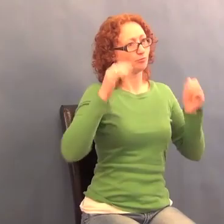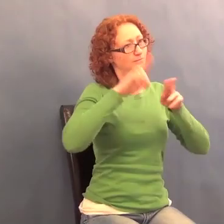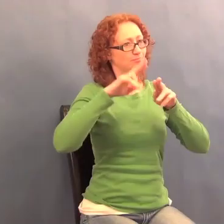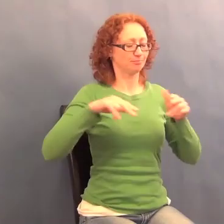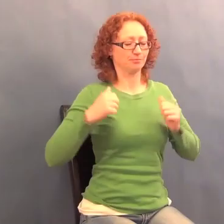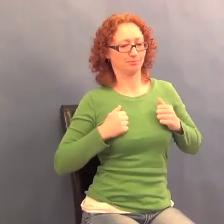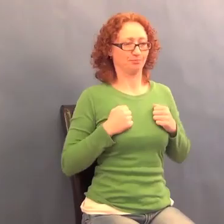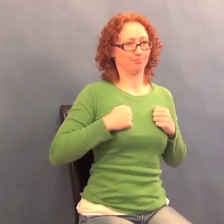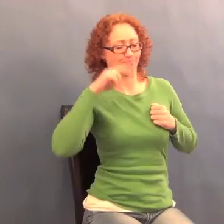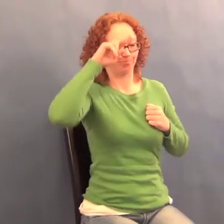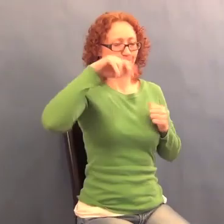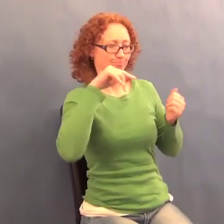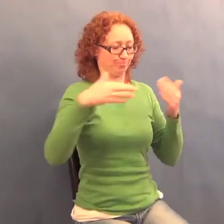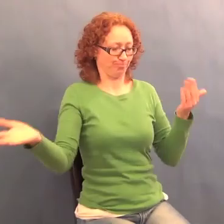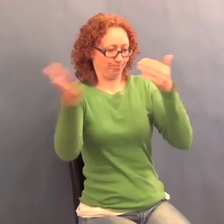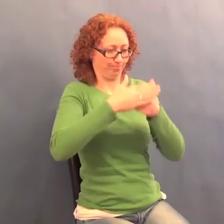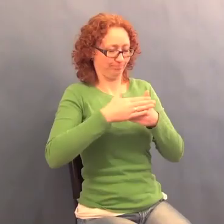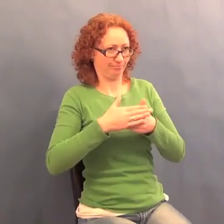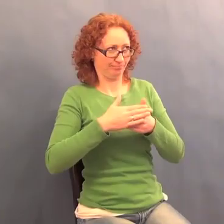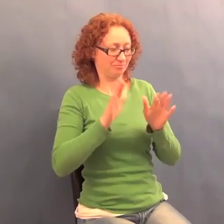Idzie sobie i zamyka, nie.